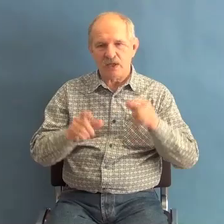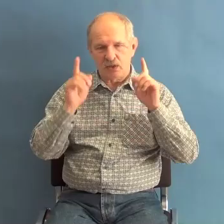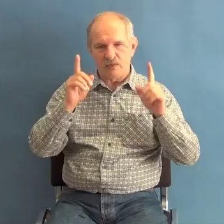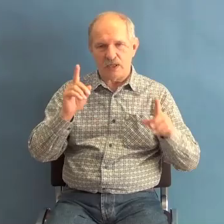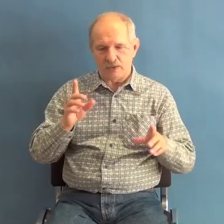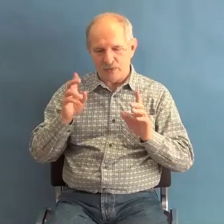Uwaga.